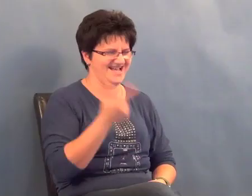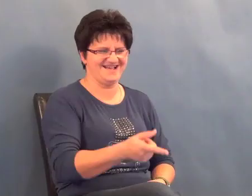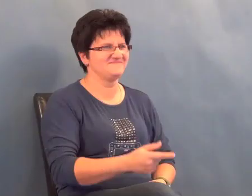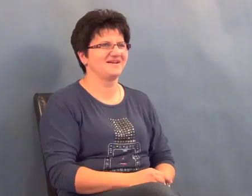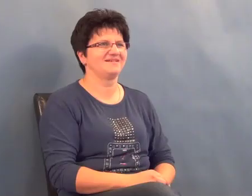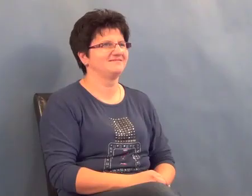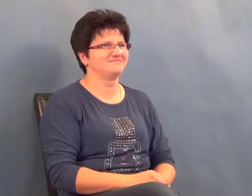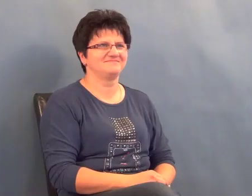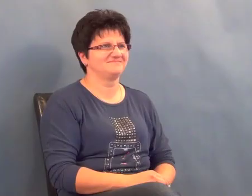Nie ma.